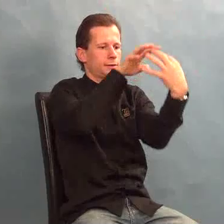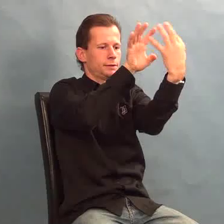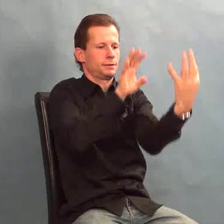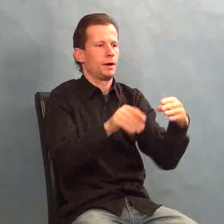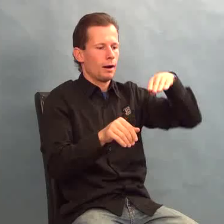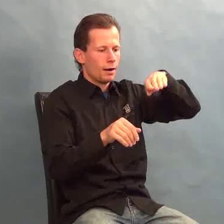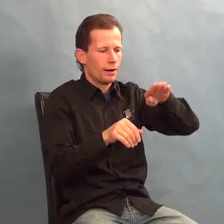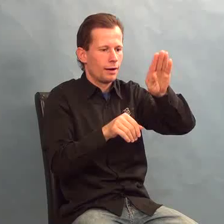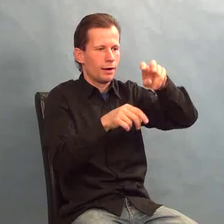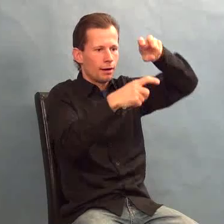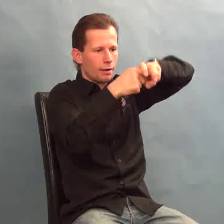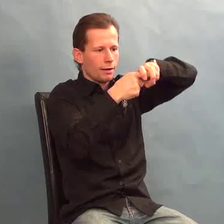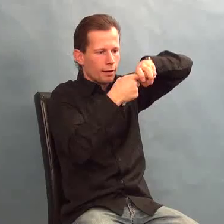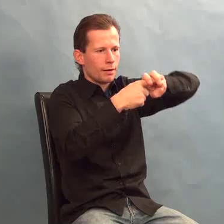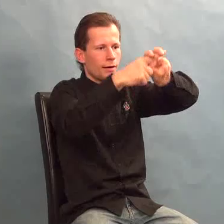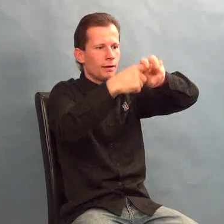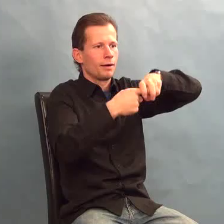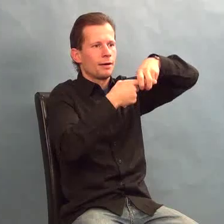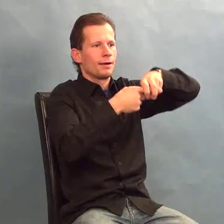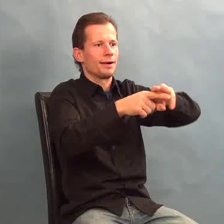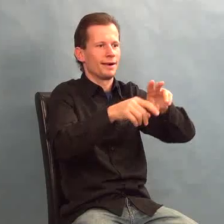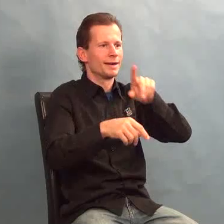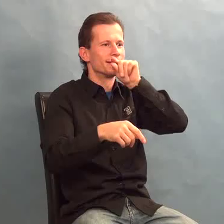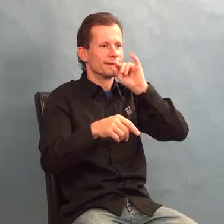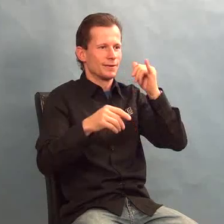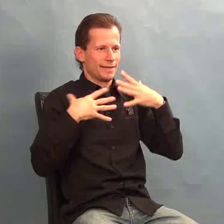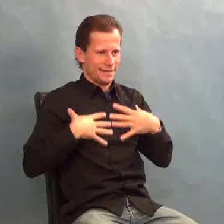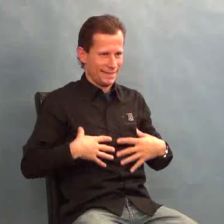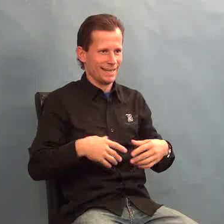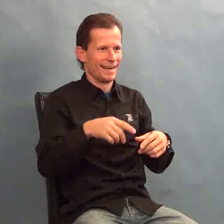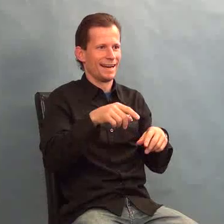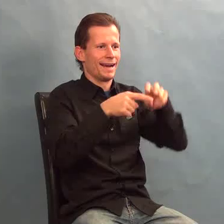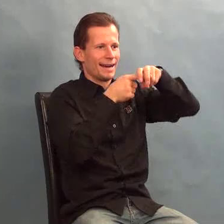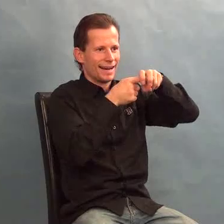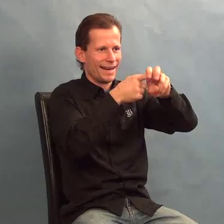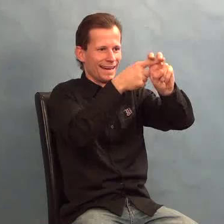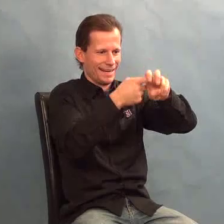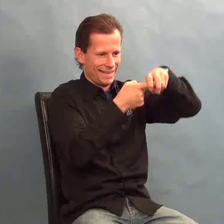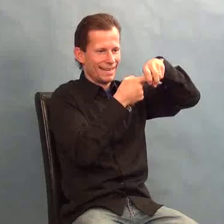Ptaszek był w klatce i huśtał się.